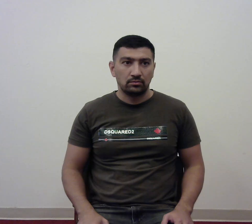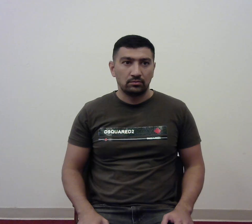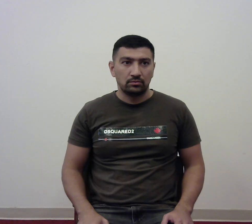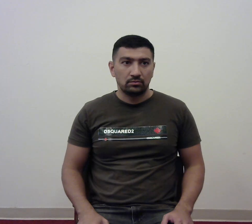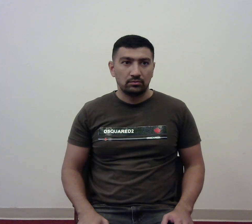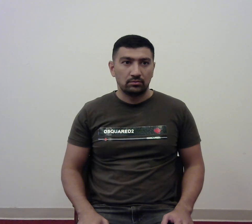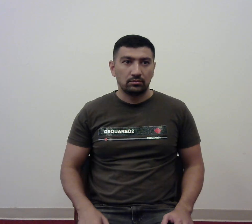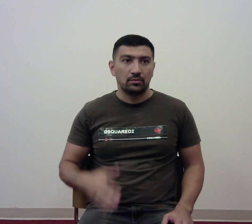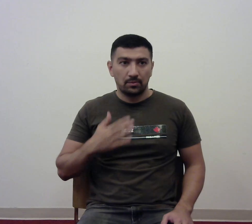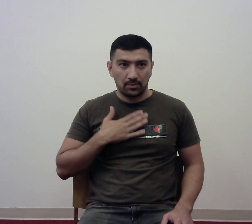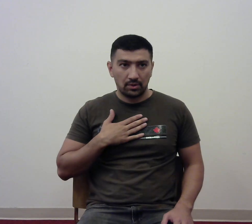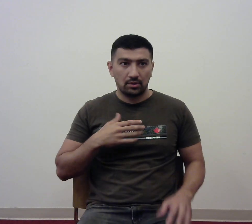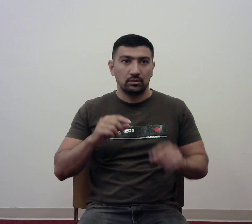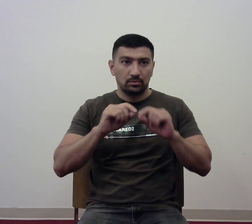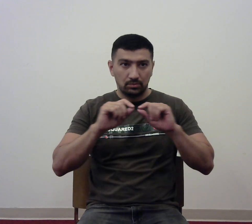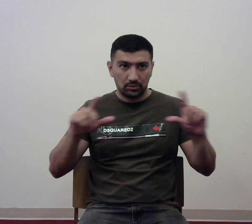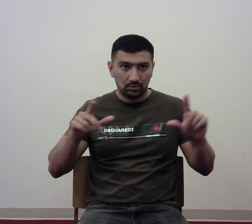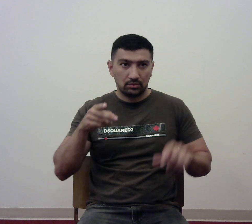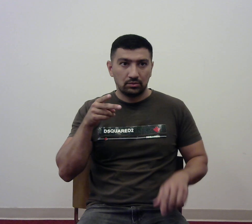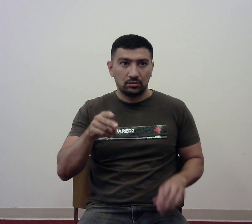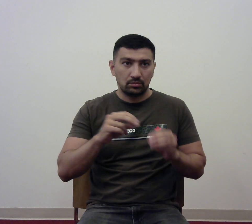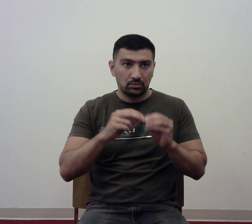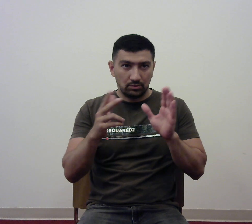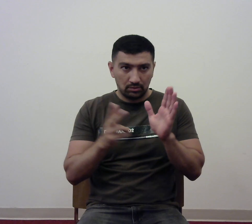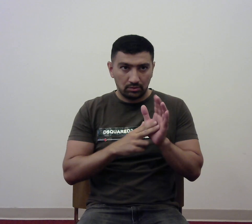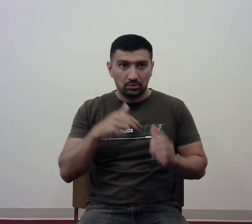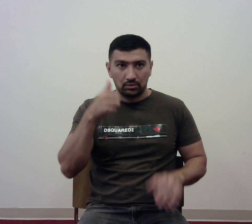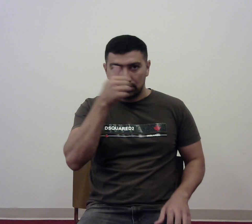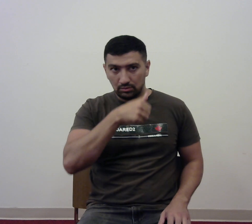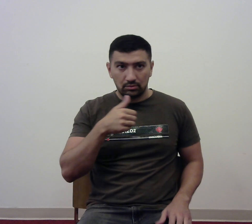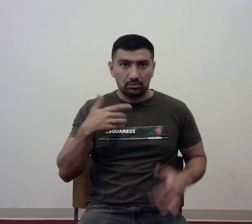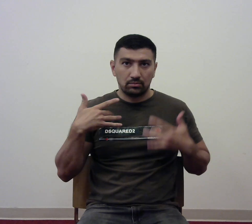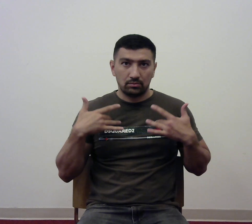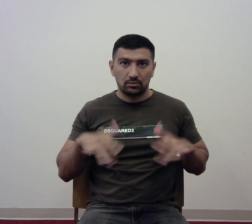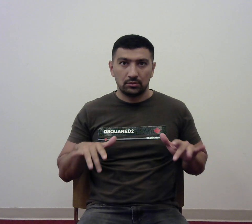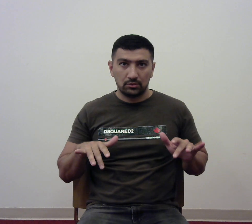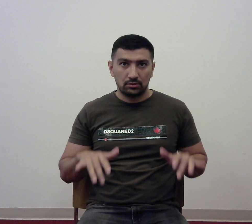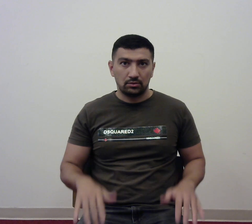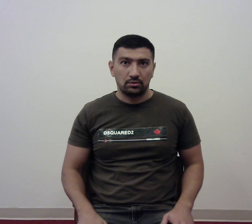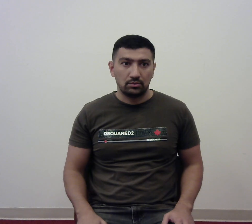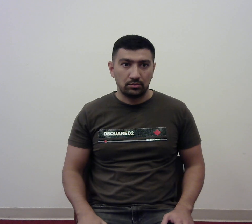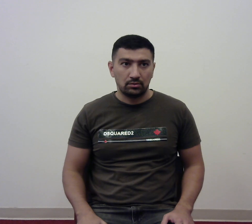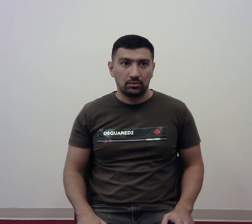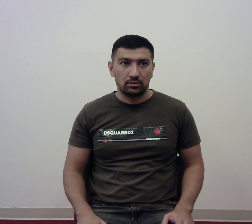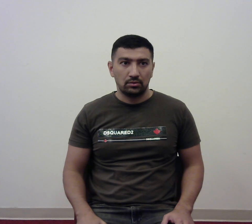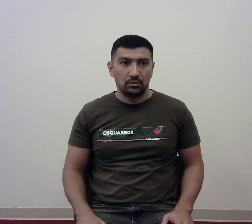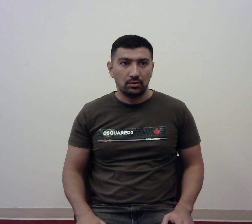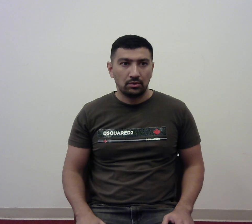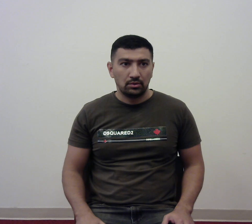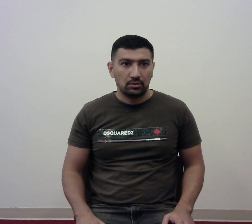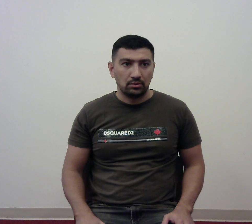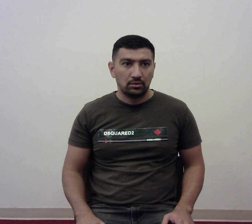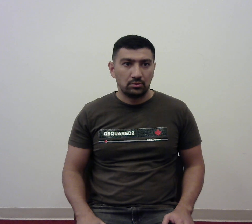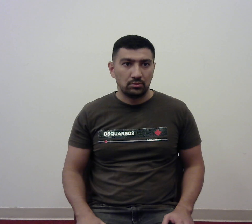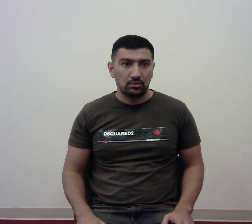Mən məktəbi 2018-ci ildə bitirmişəm